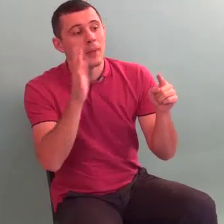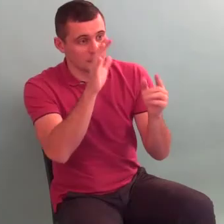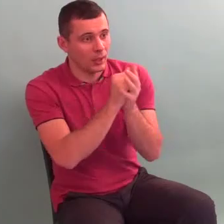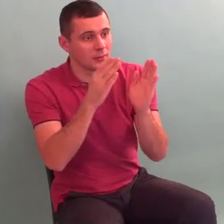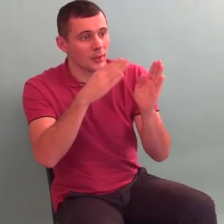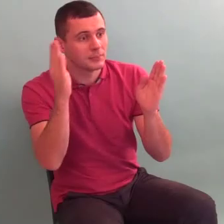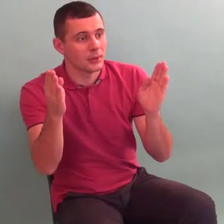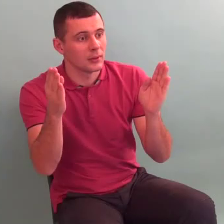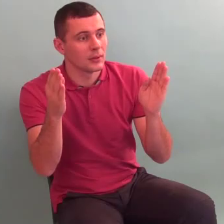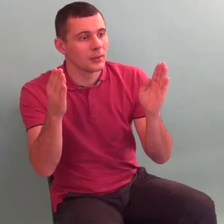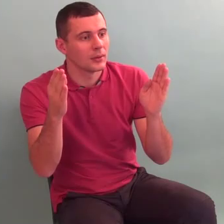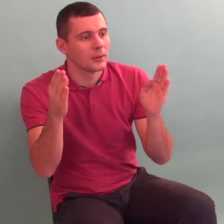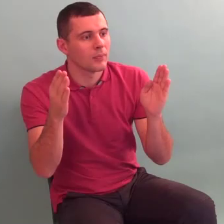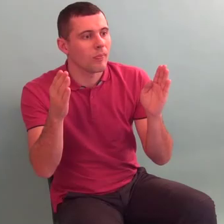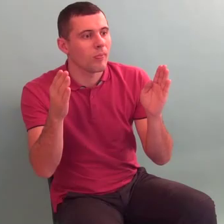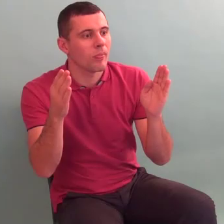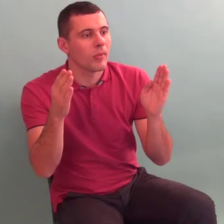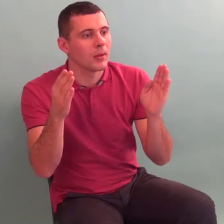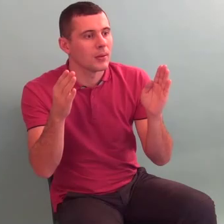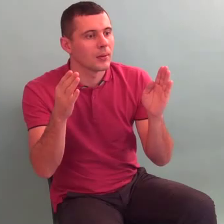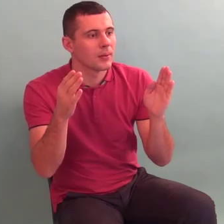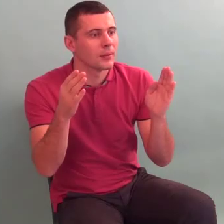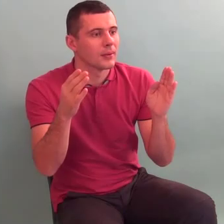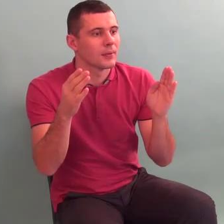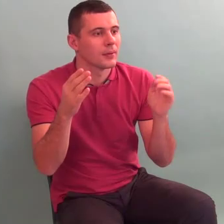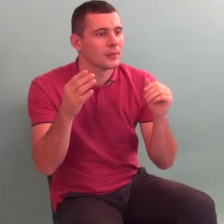Później...